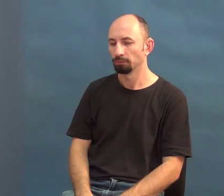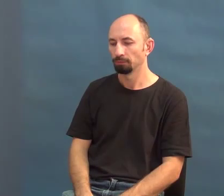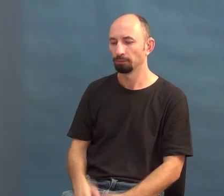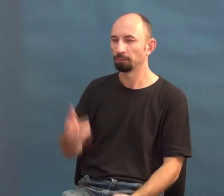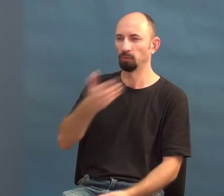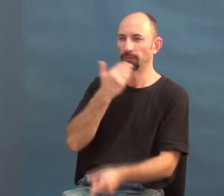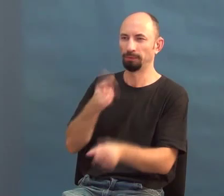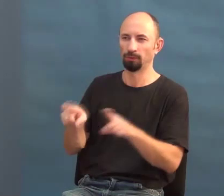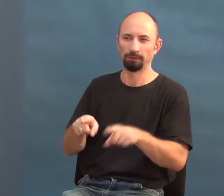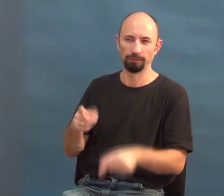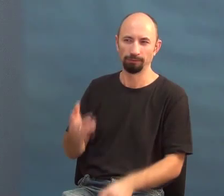Nie ma takiego znaku.